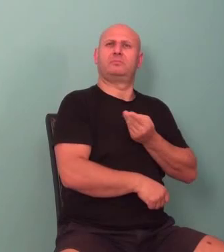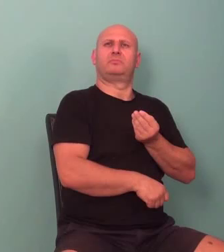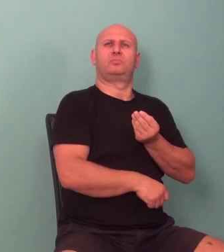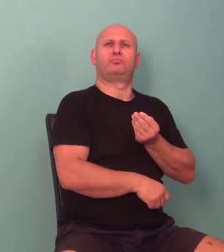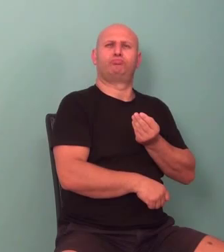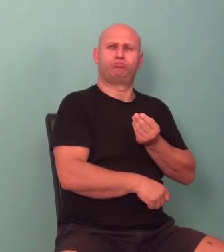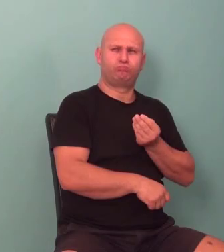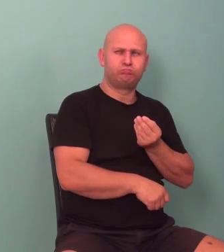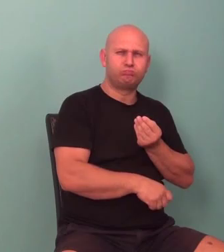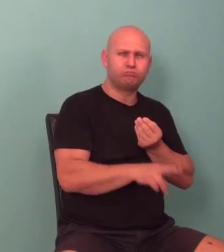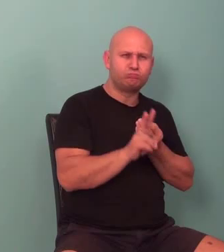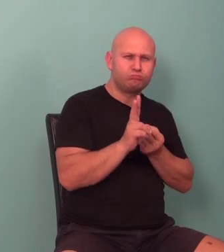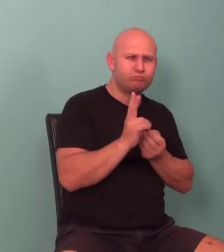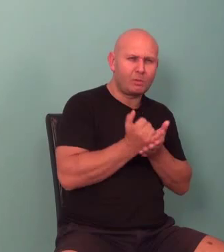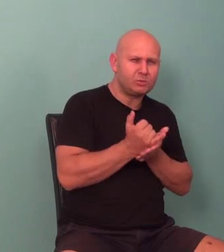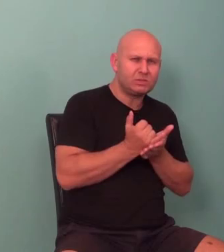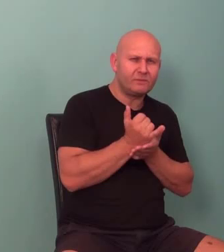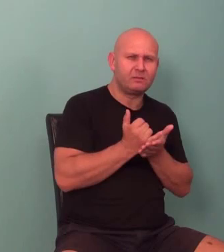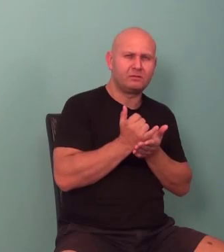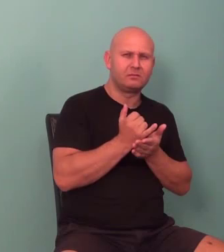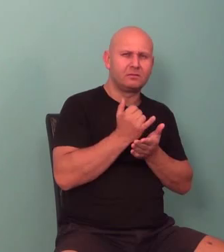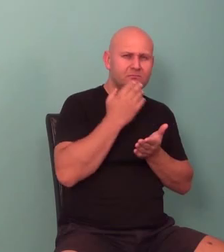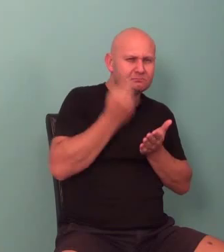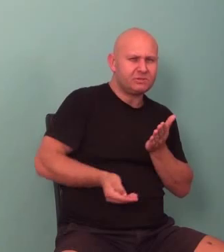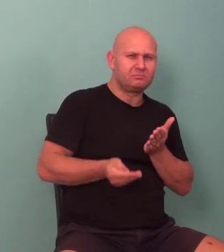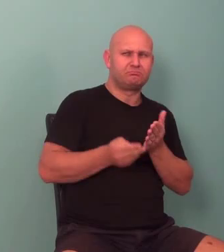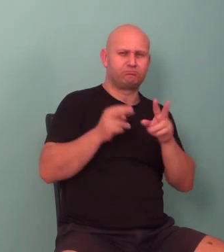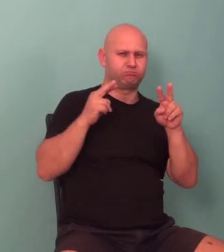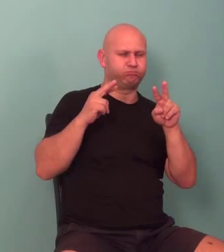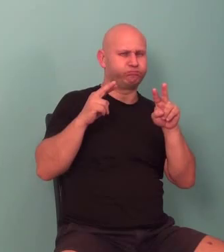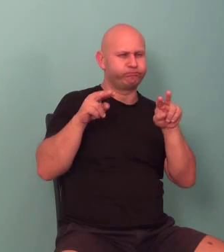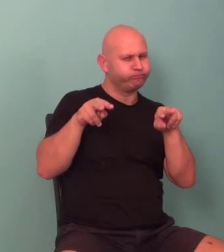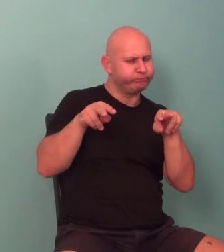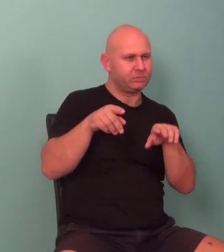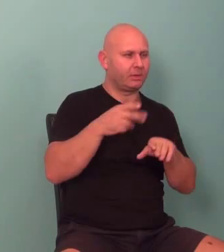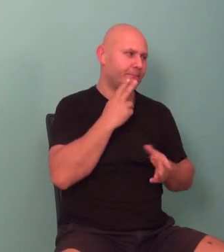Zaczyna coś podejrzewać, patrzy i myśli, że to niemożliwe.